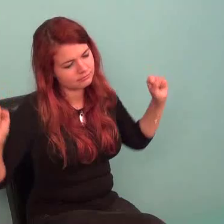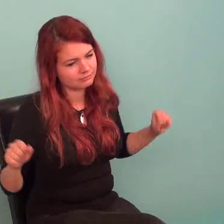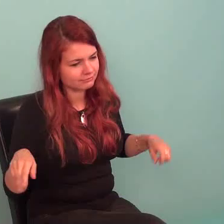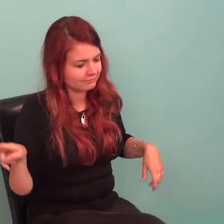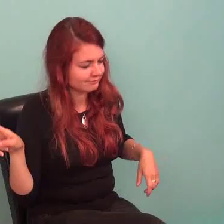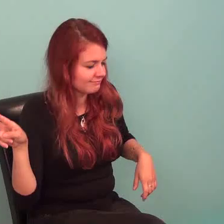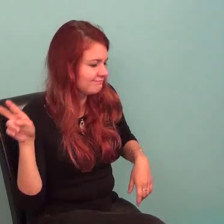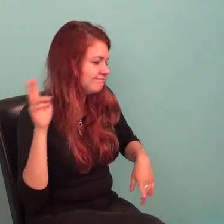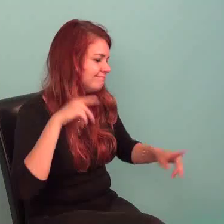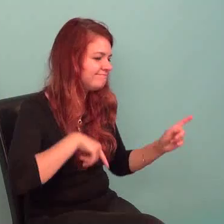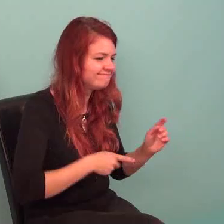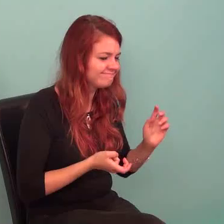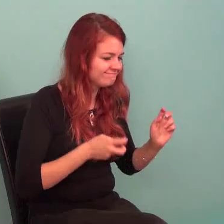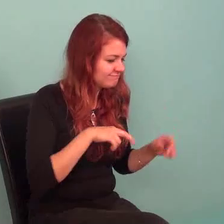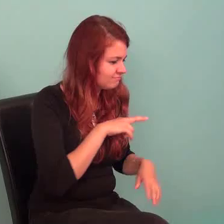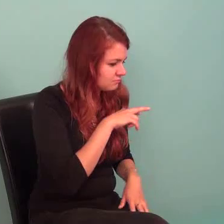Wstaje i rozgląda się dokoła.